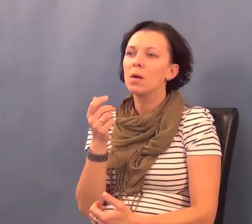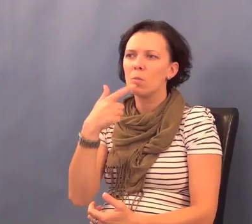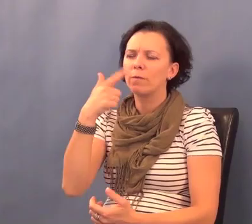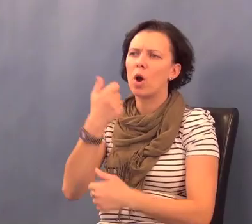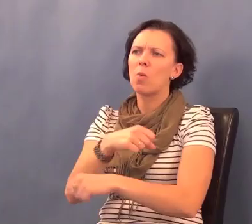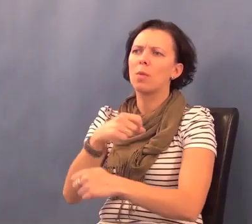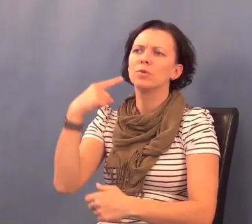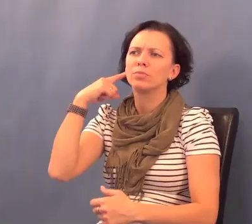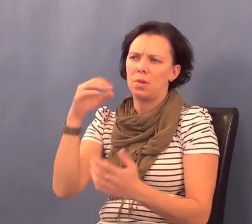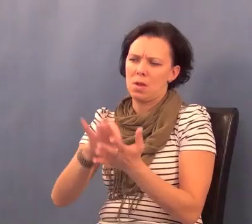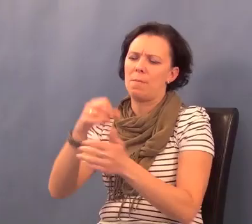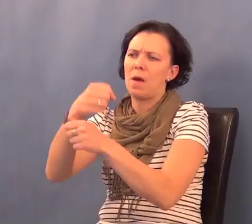Mówili, że w Kołobrzegu na pewno.